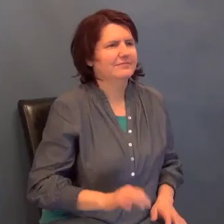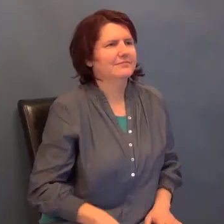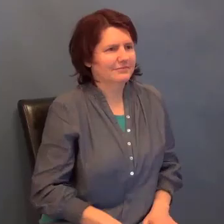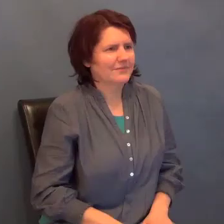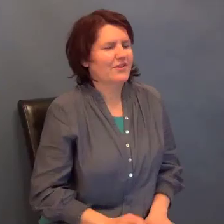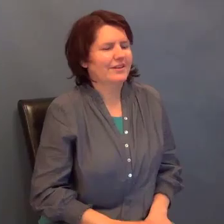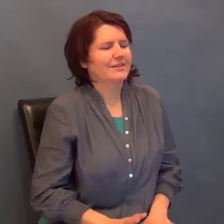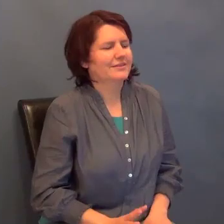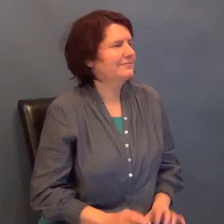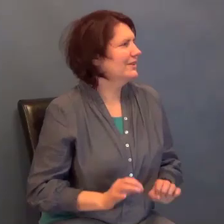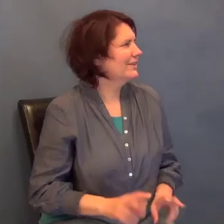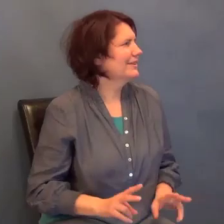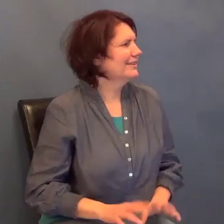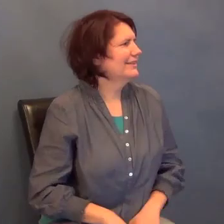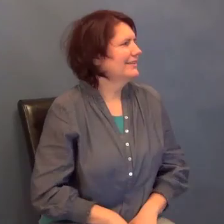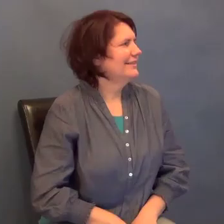Dobrze, okej.